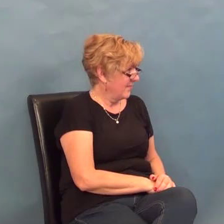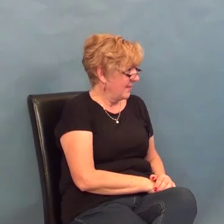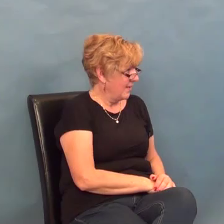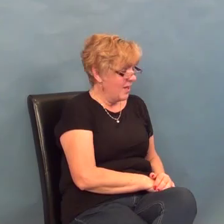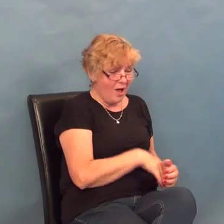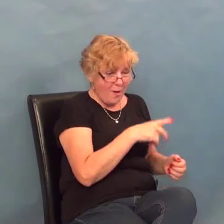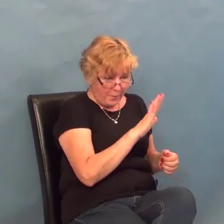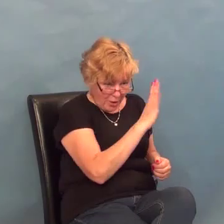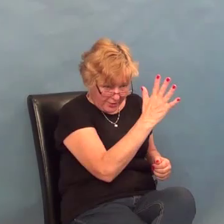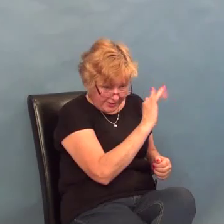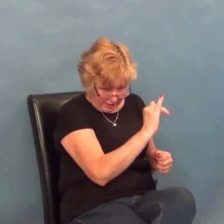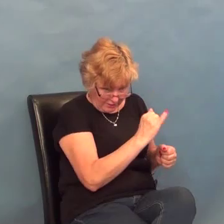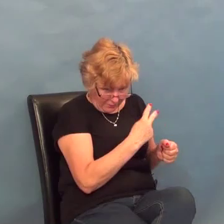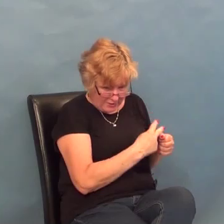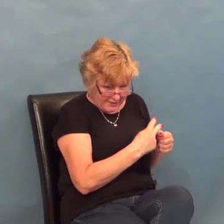Piąty i dwudziesty szósty.